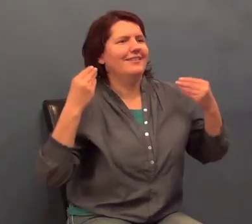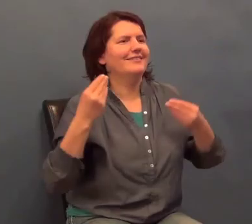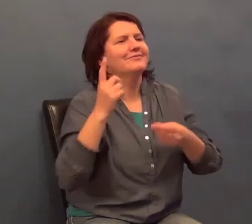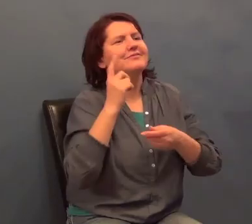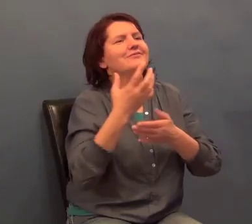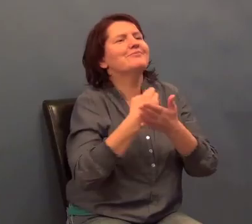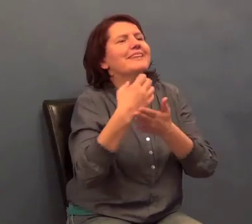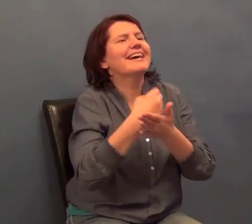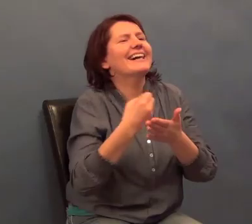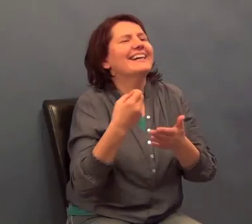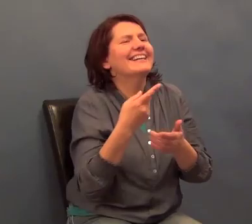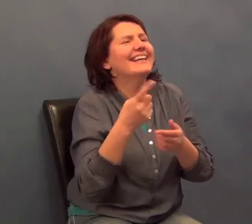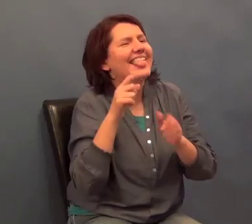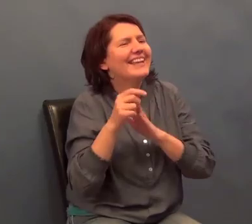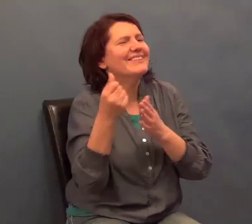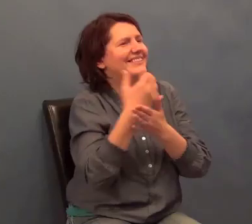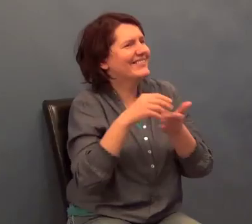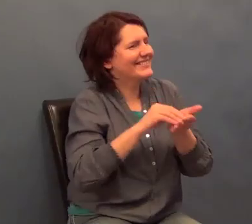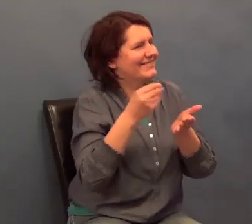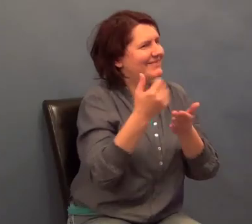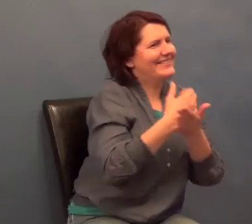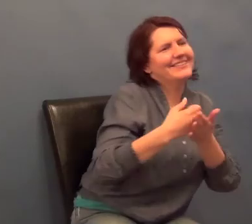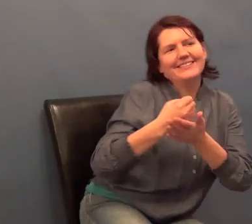Mężczyzna zbiera pieniądze.